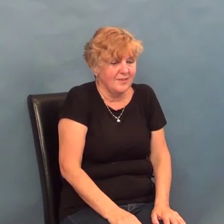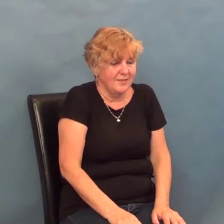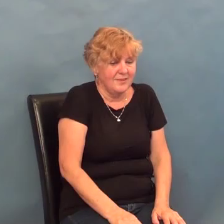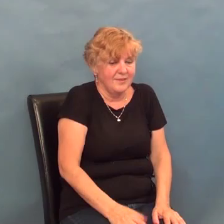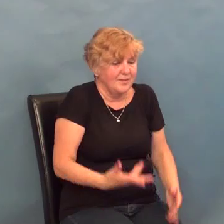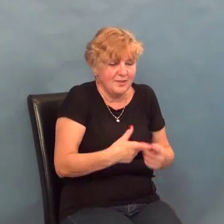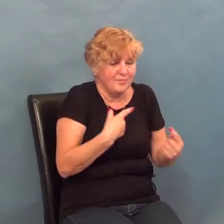Mnie nie pasuje.